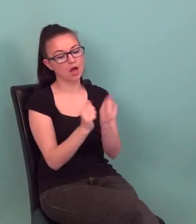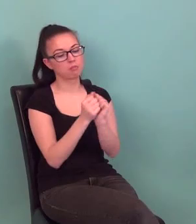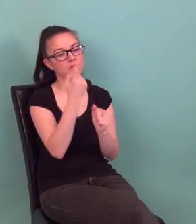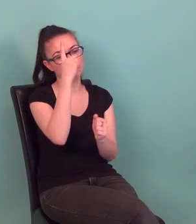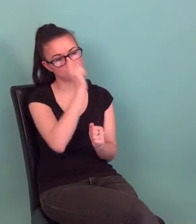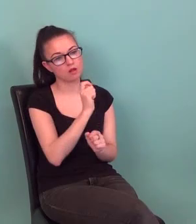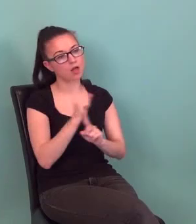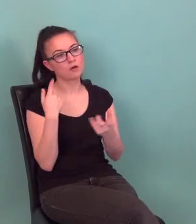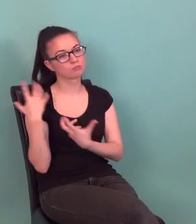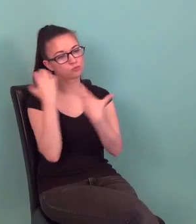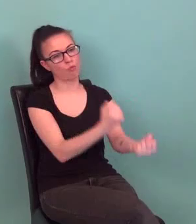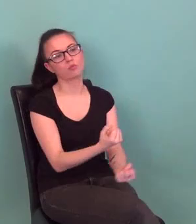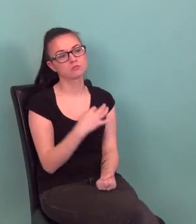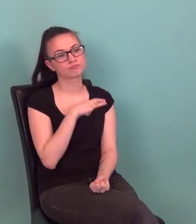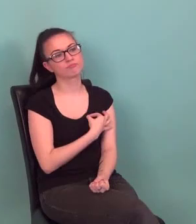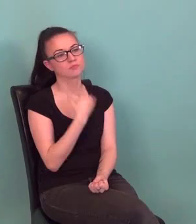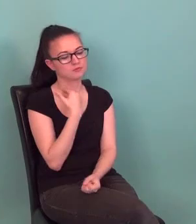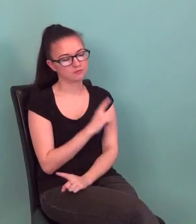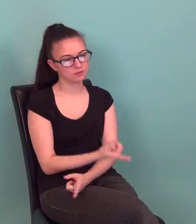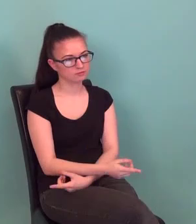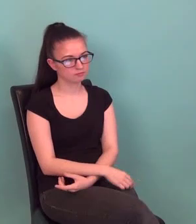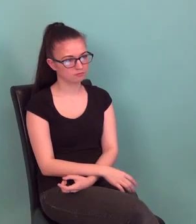Albo informuje, że nie wolno przynosić prywatnego alkoholu.